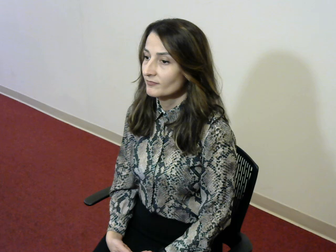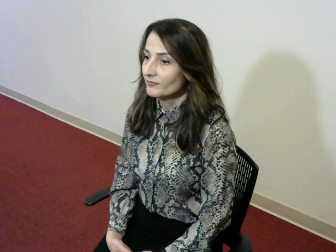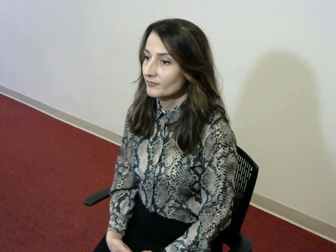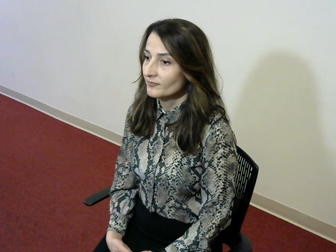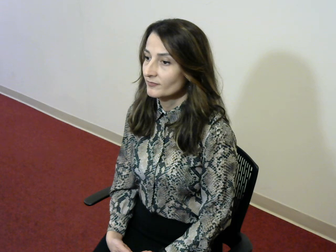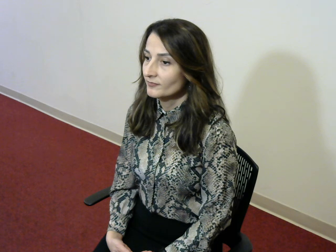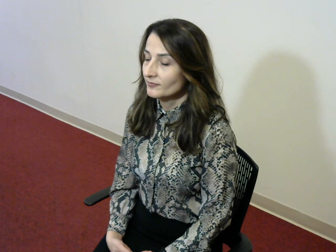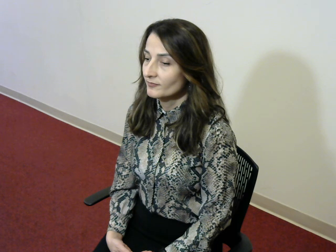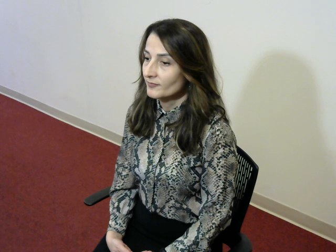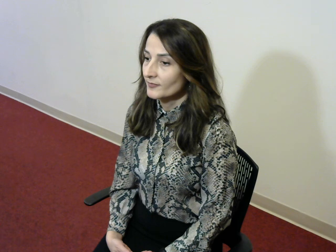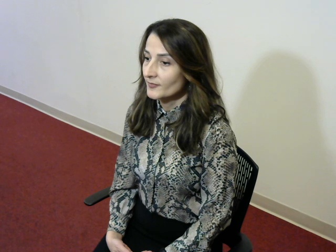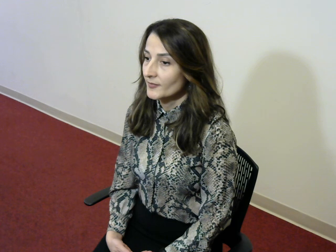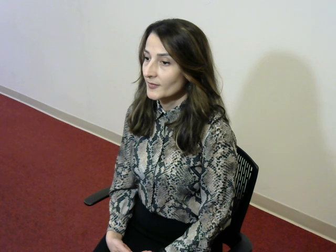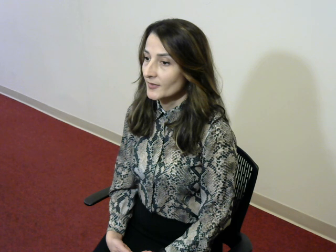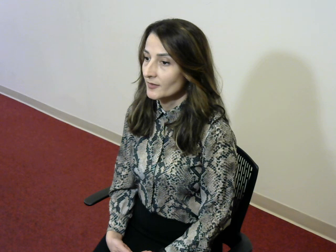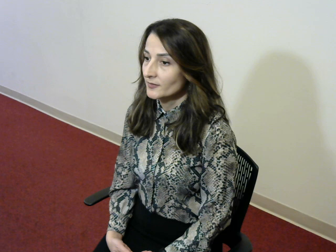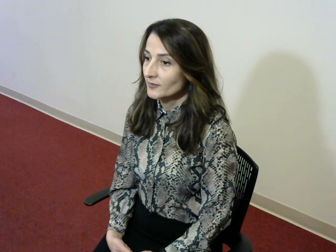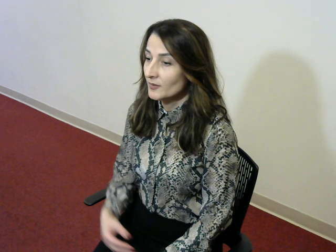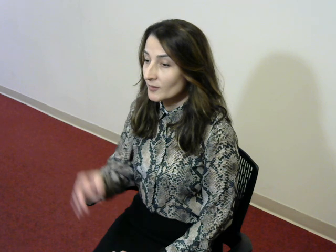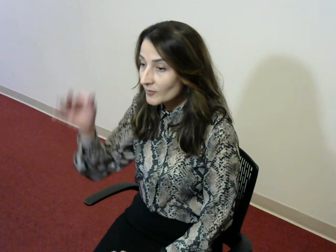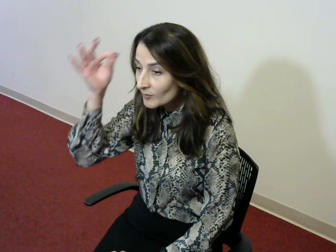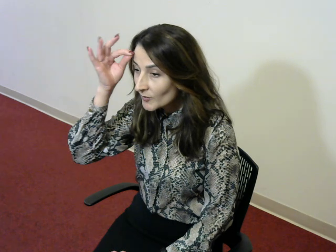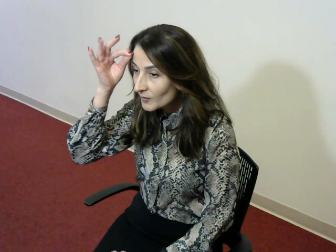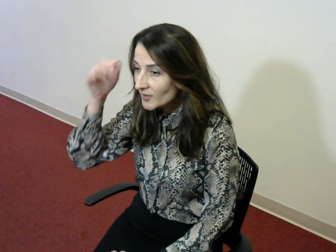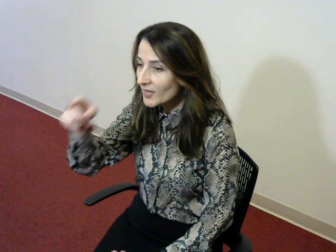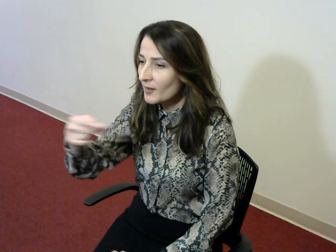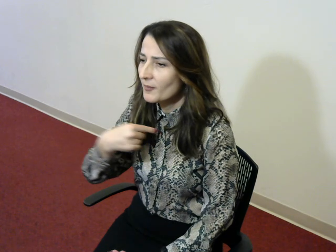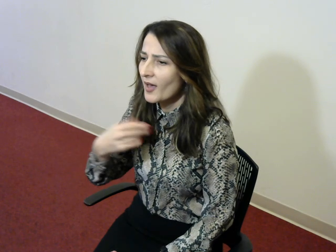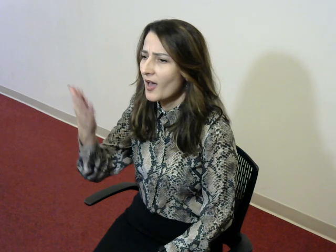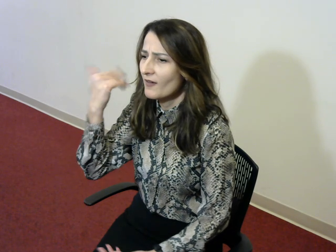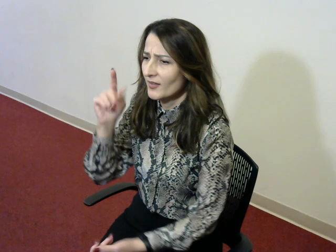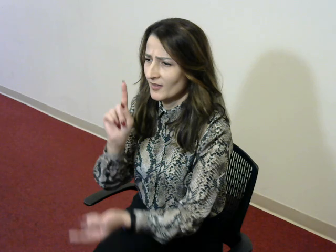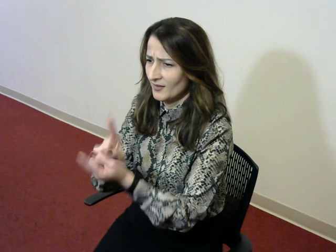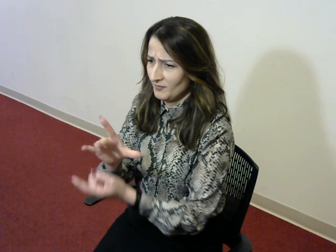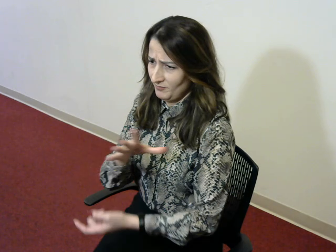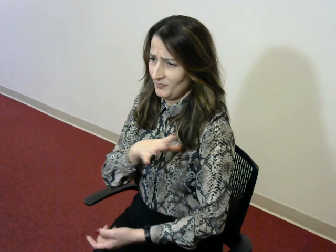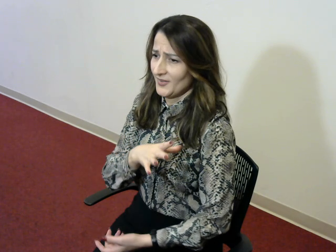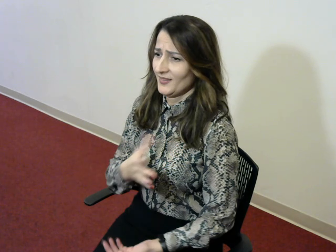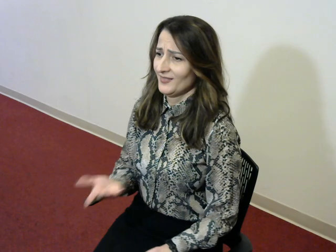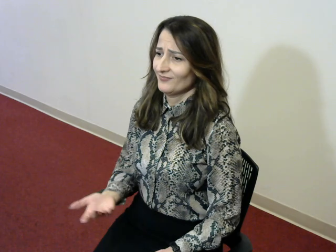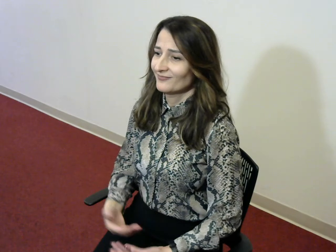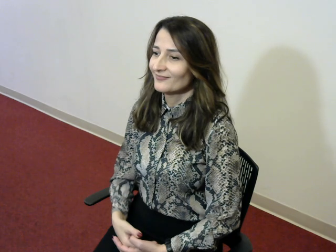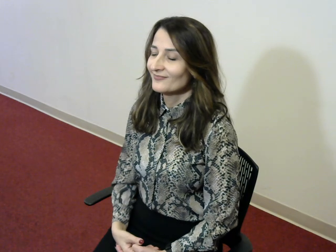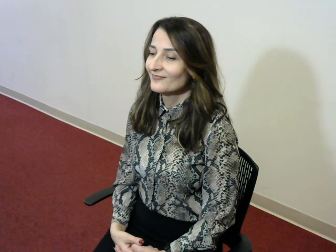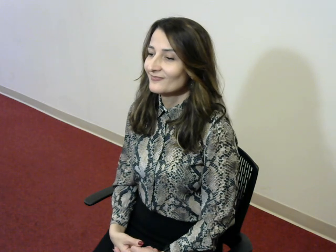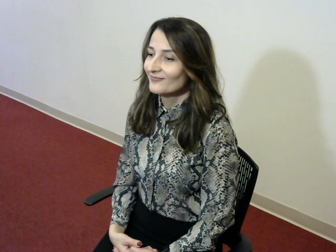Xatırladım, səni mən əvvəl də görmüşəm